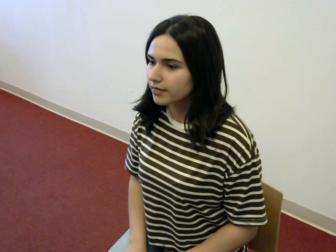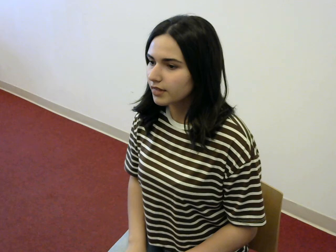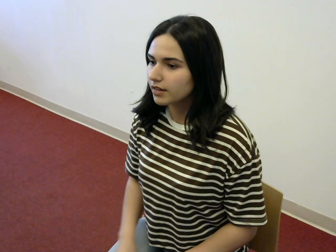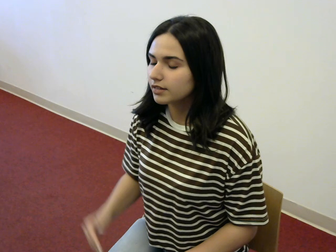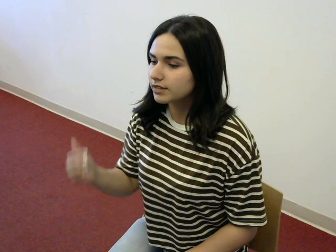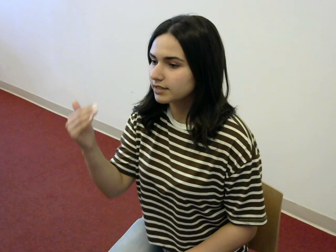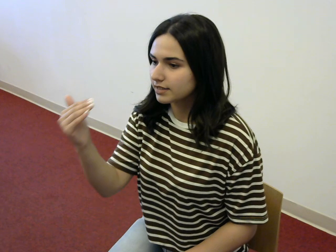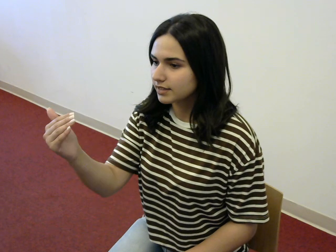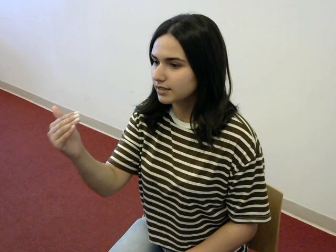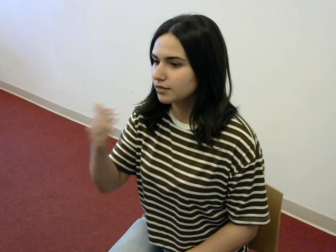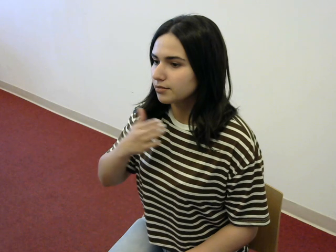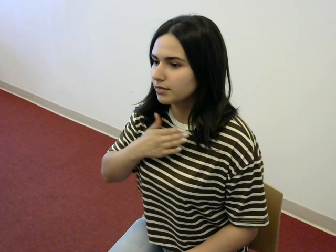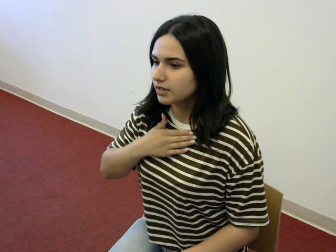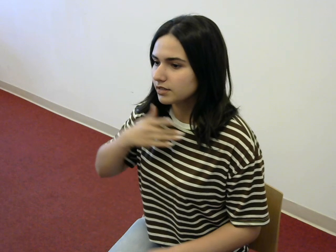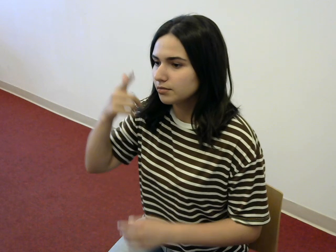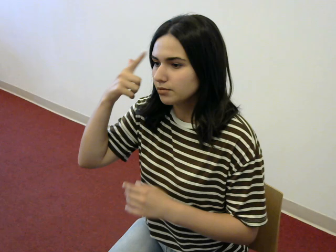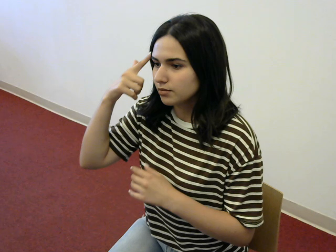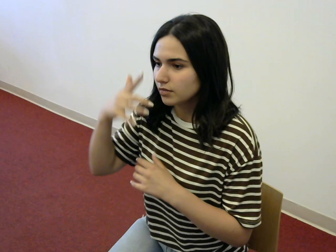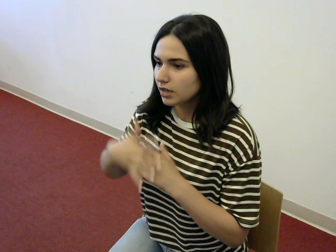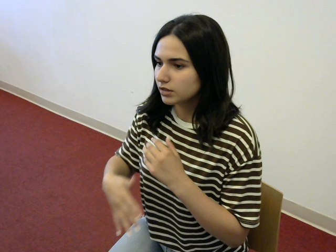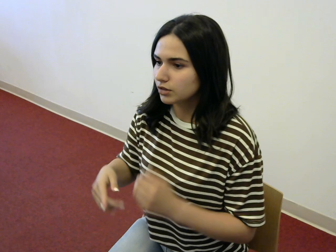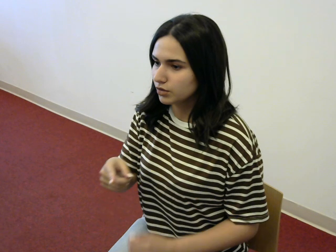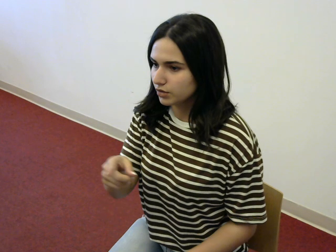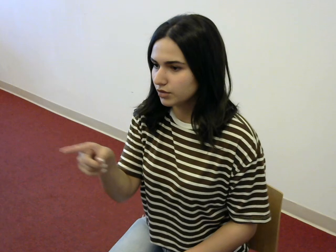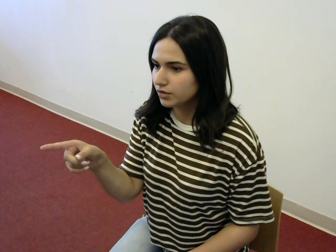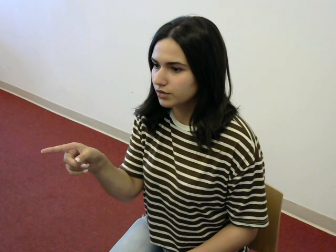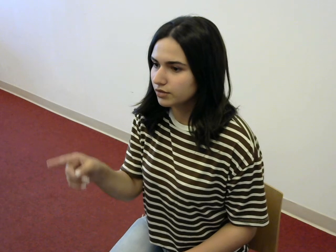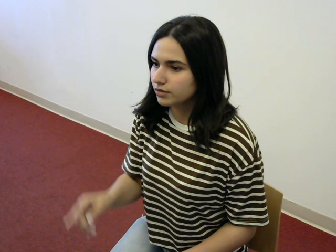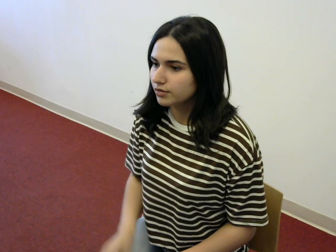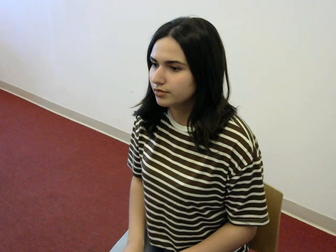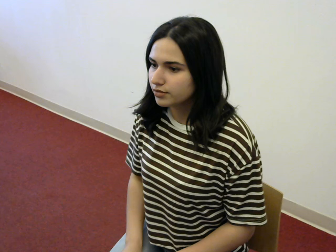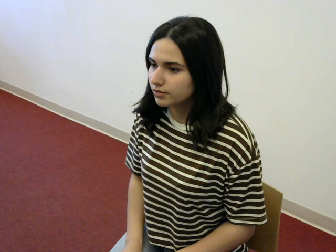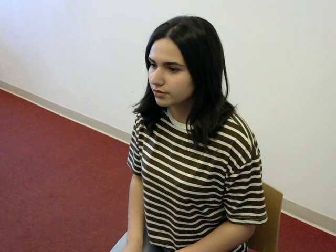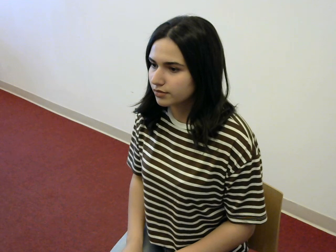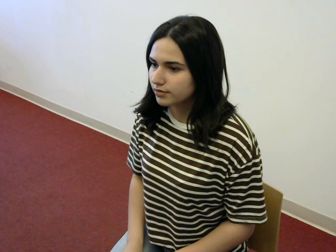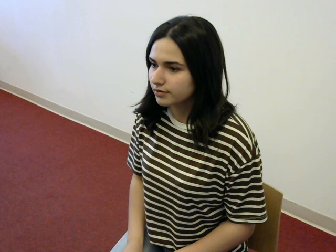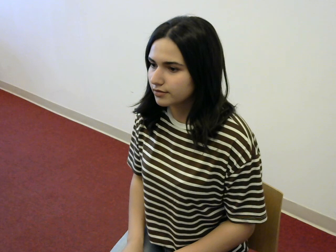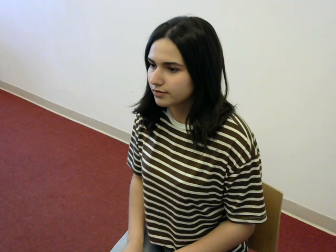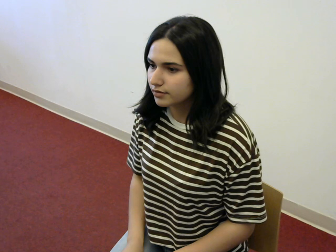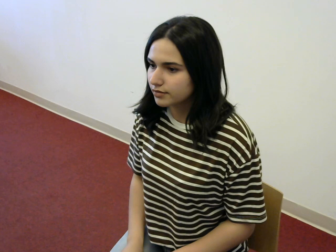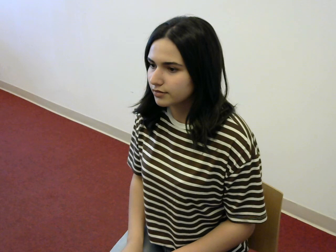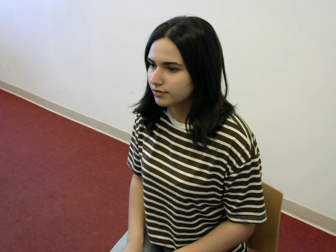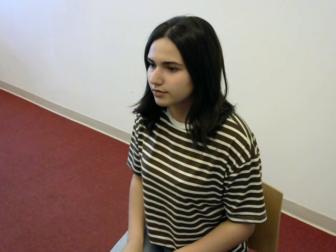Siz məni başa düşürsüz?